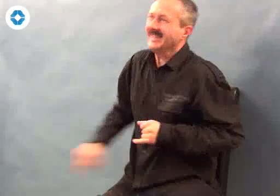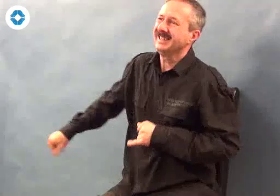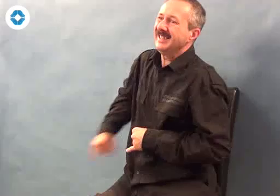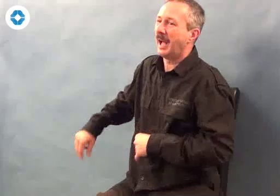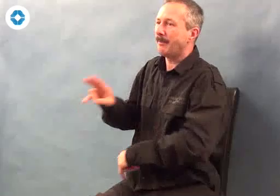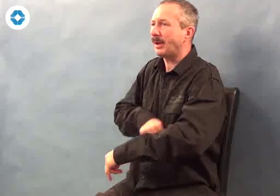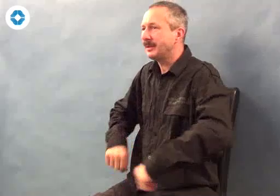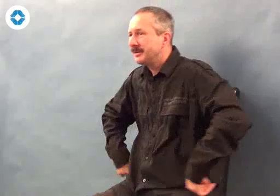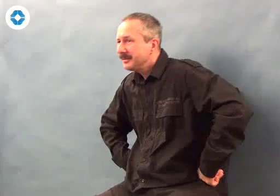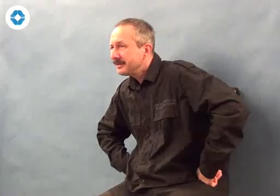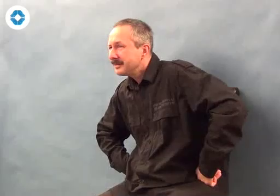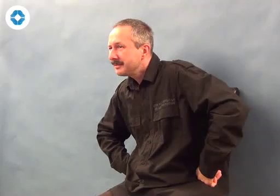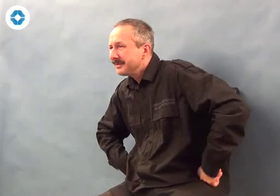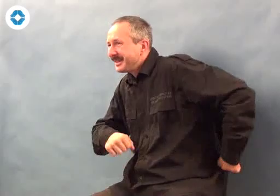Policjant bierze się pod boki i idzie za nimi.